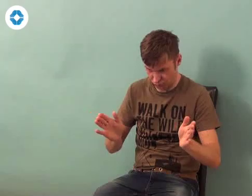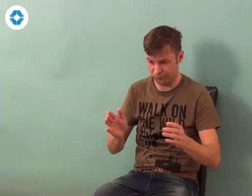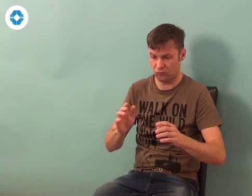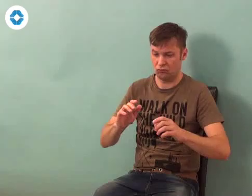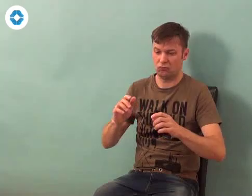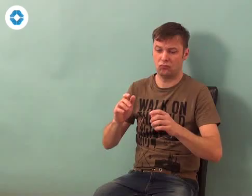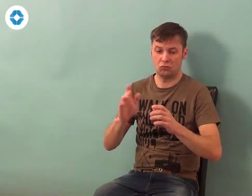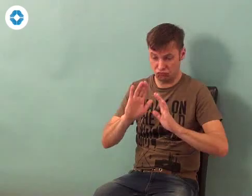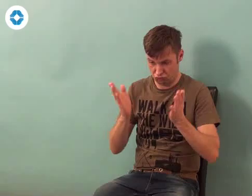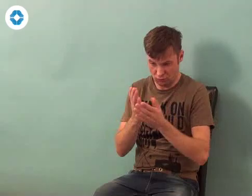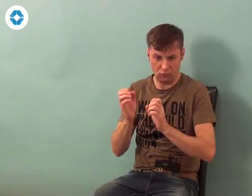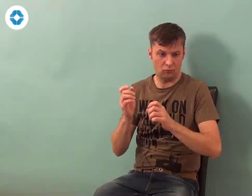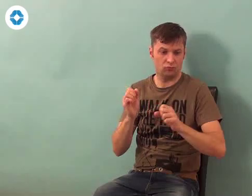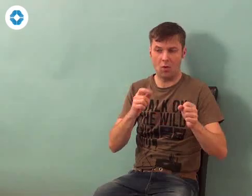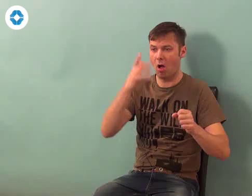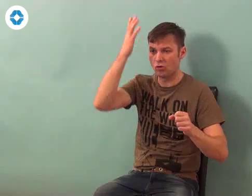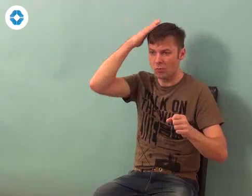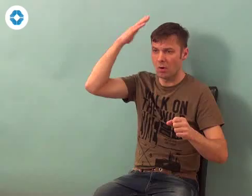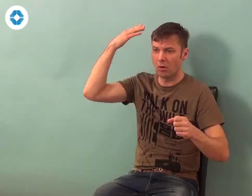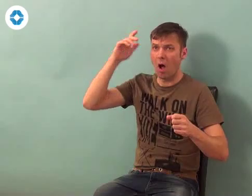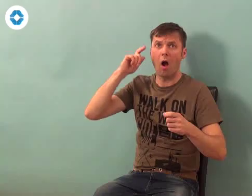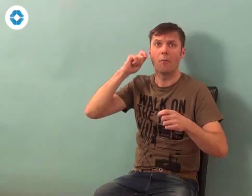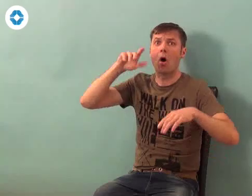Jak skończyli mu pomagać, to czapka... a właśnie! Dziewczyna!